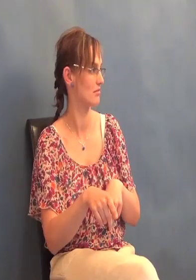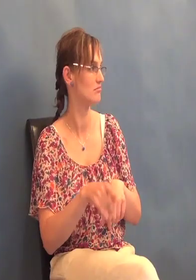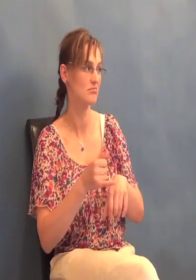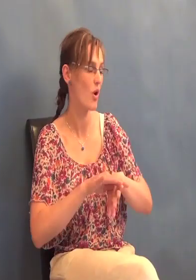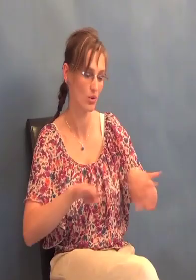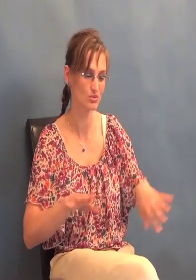To inne spotkanie, osobne.